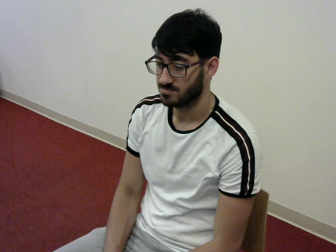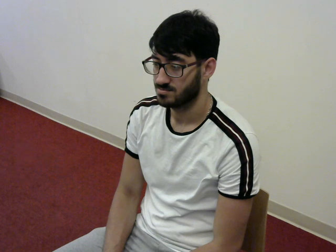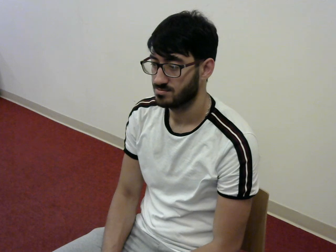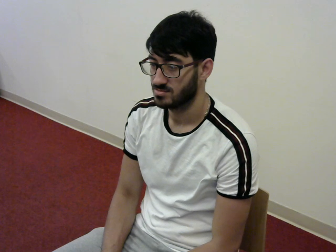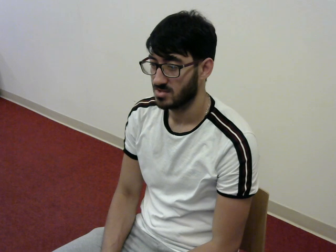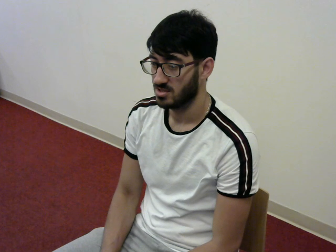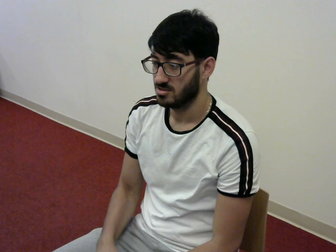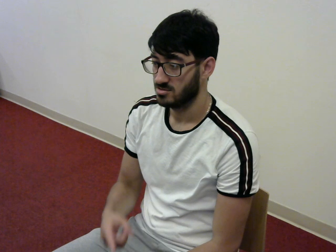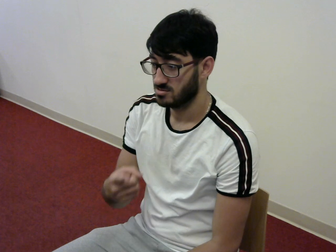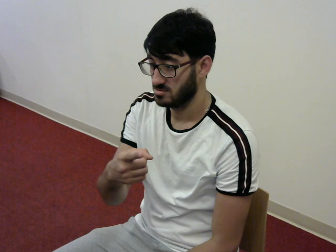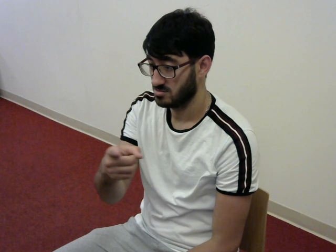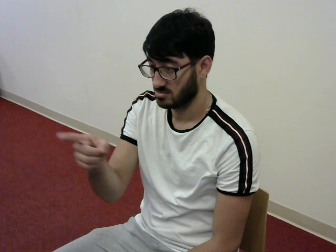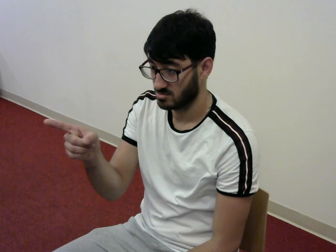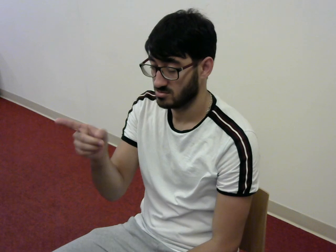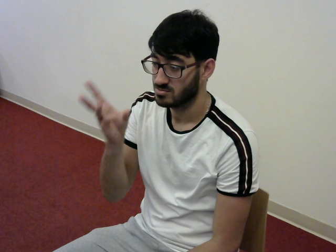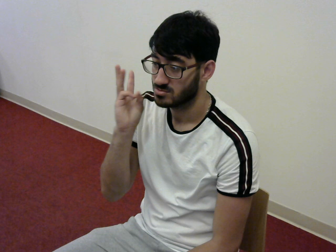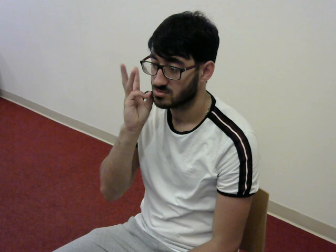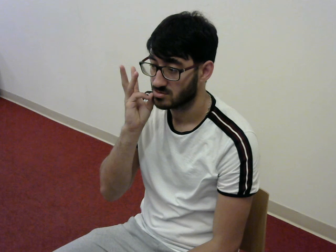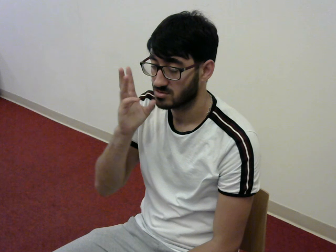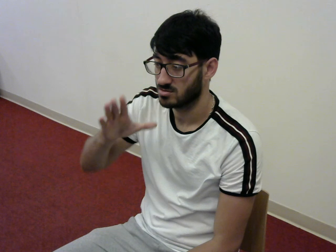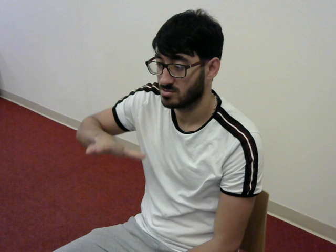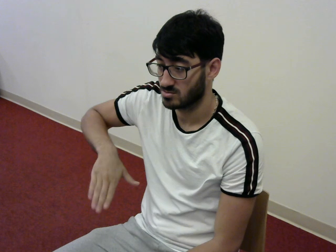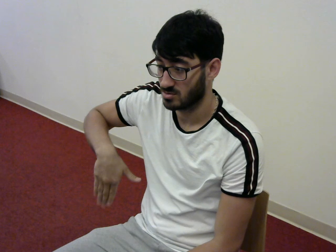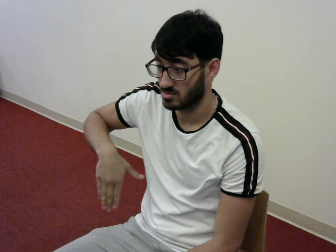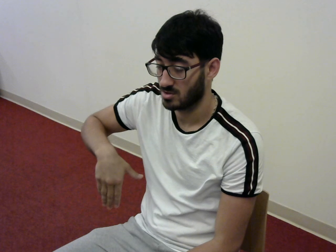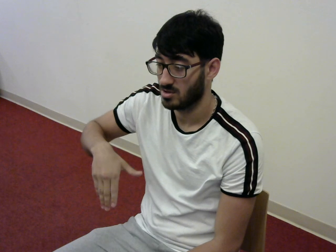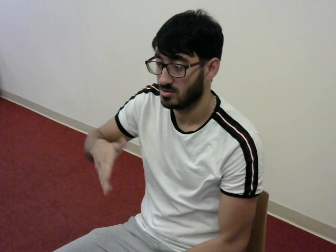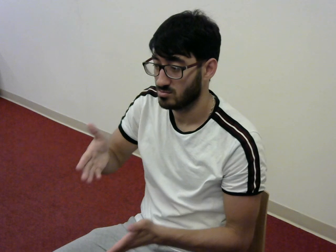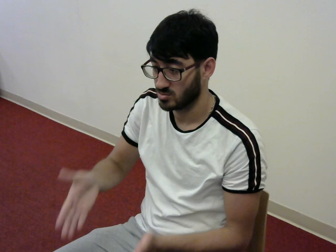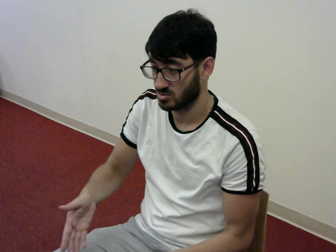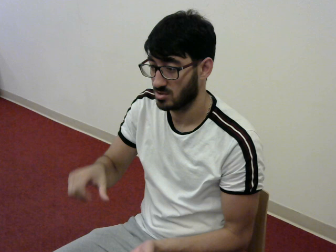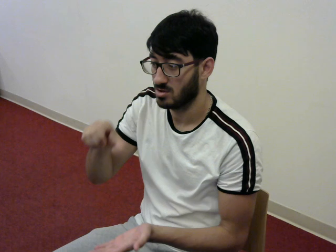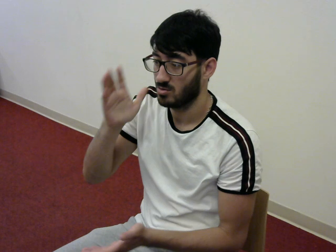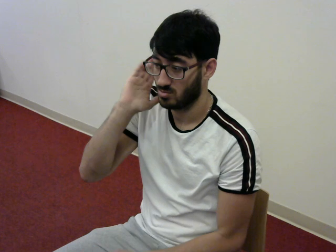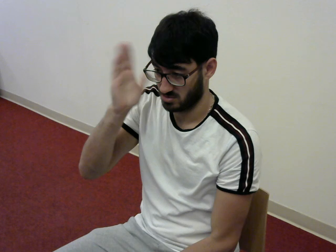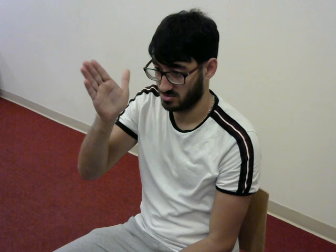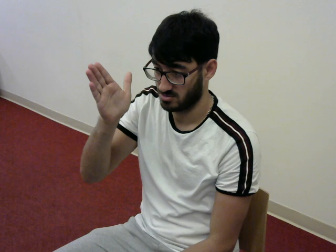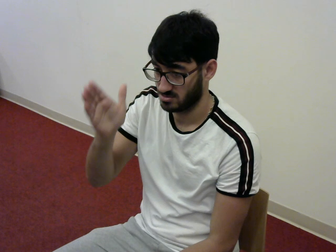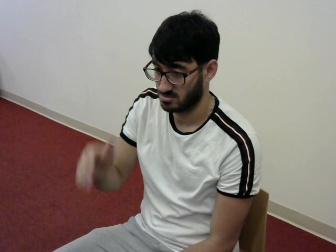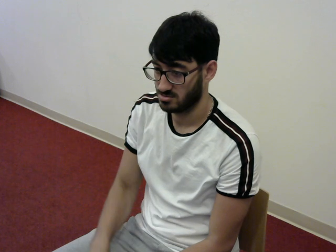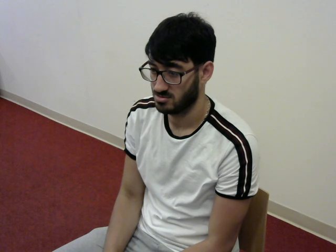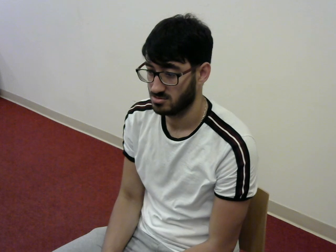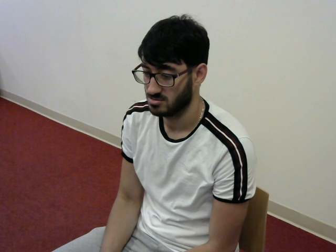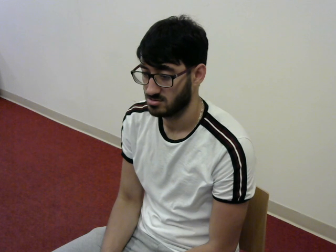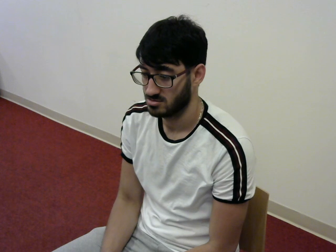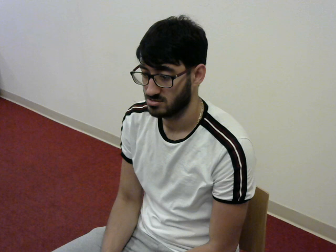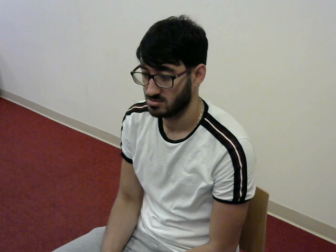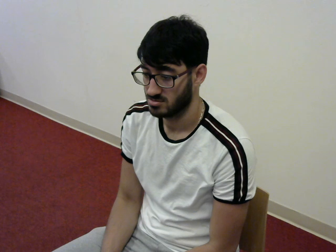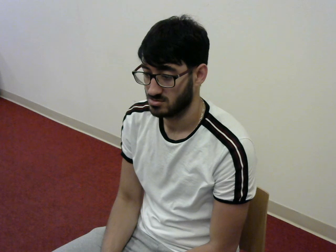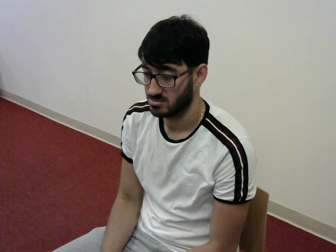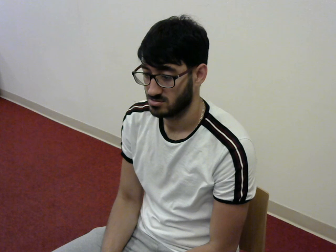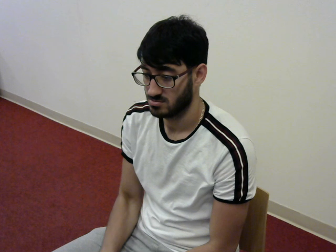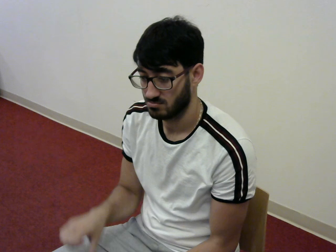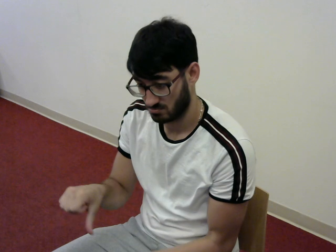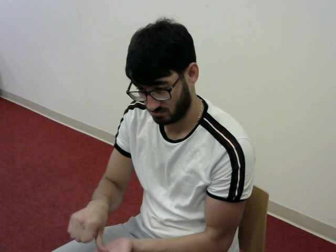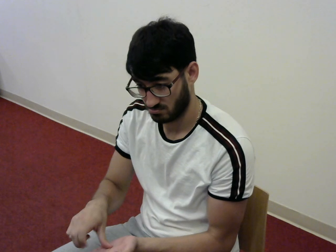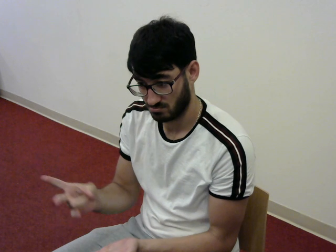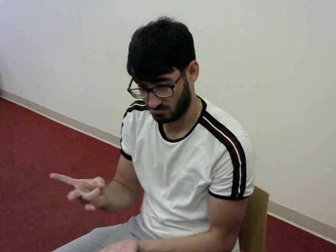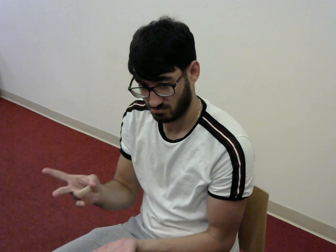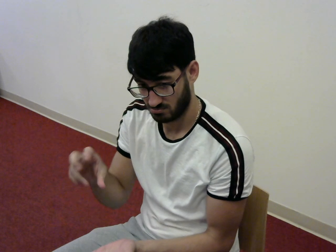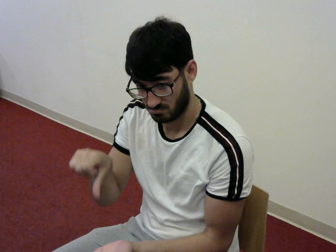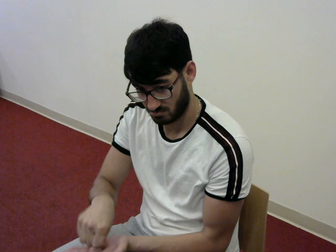Siz günortadan sonra burda olacaqsınızmı?